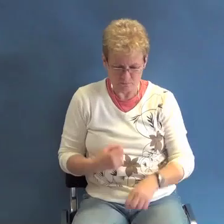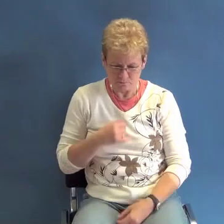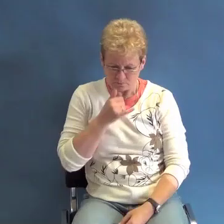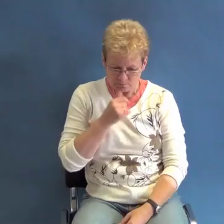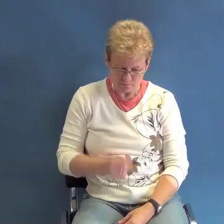Ja palę.